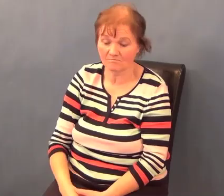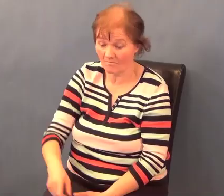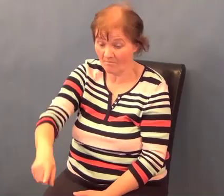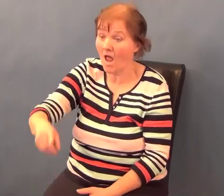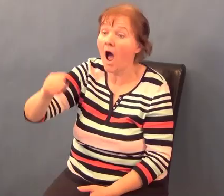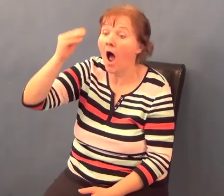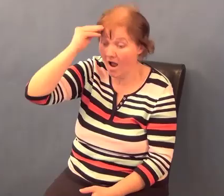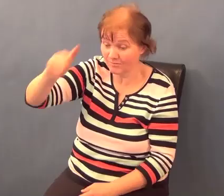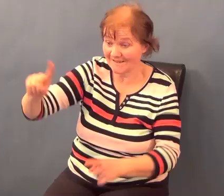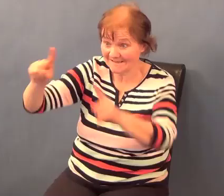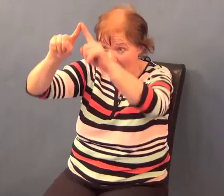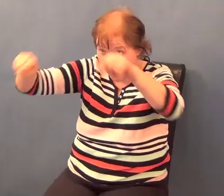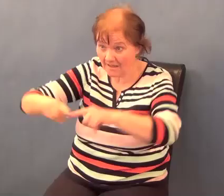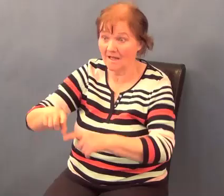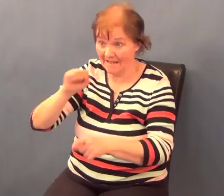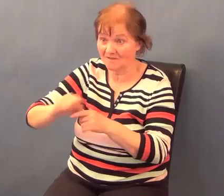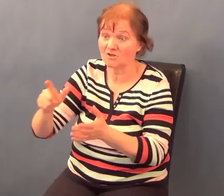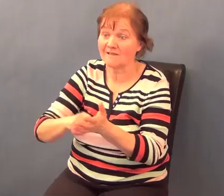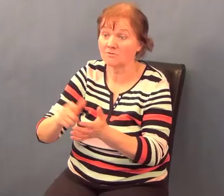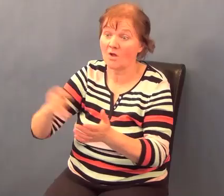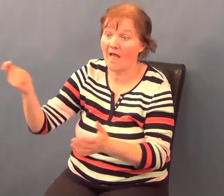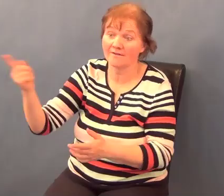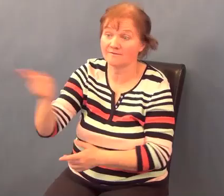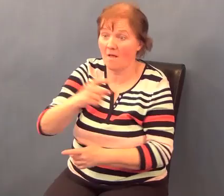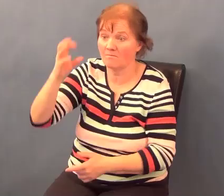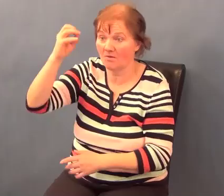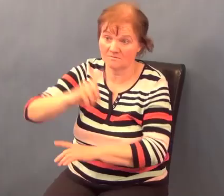Jest taki znak zawiadamiający, że często tu pociągi przejeżdżają i nie wolno jeździć tutaj.